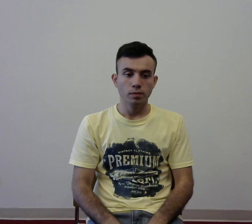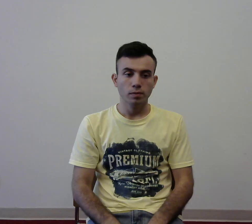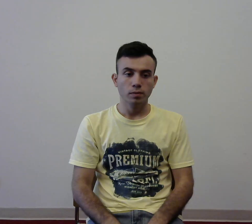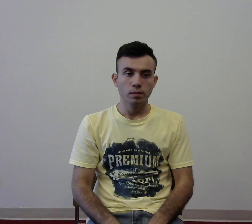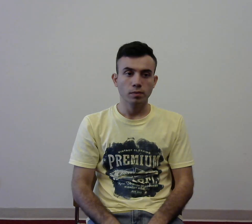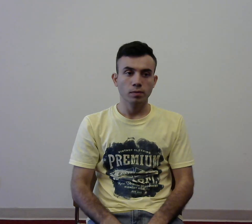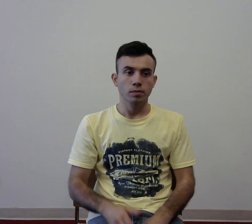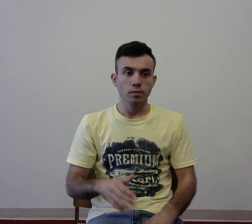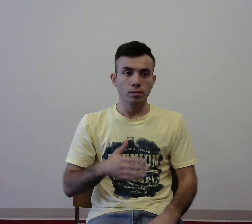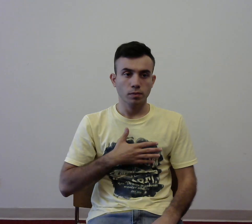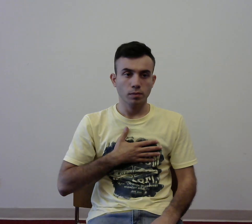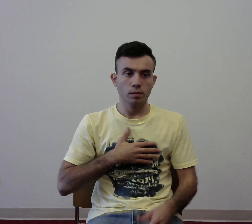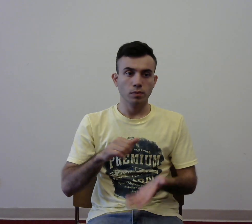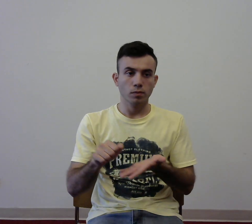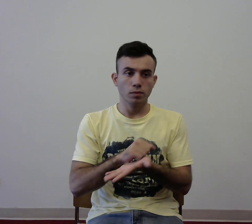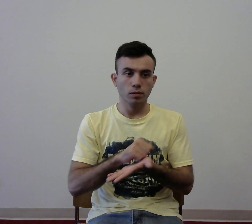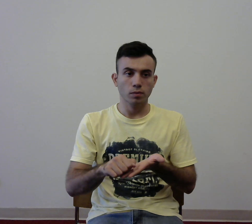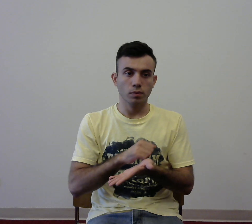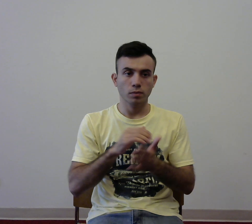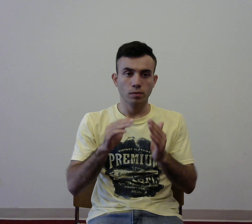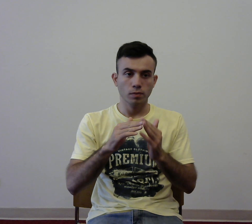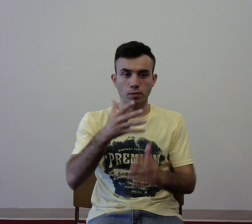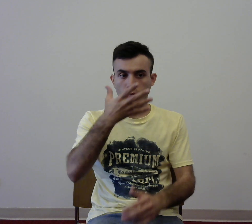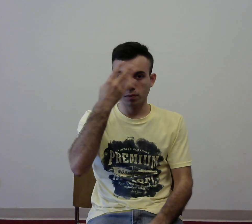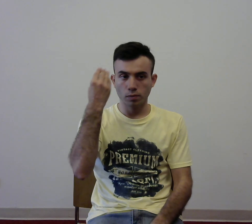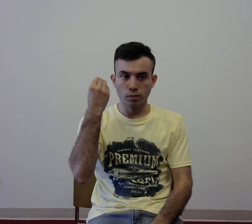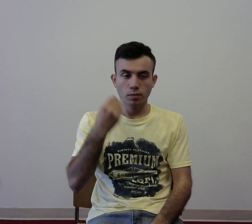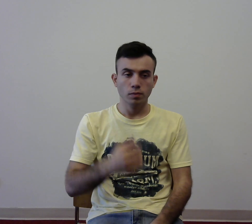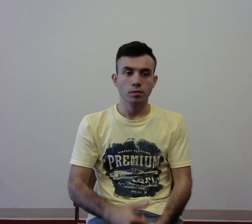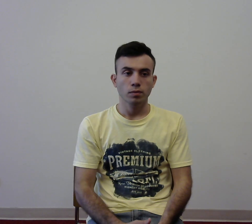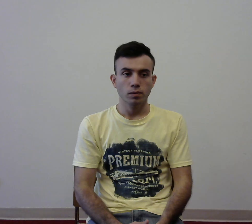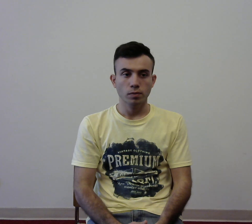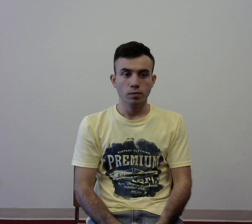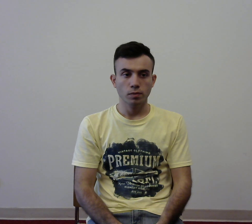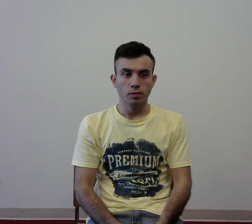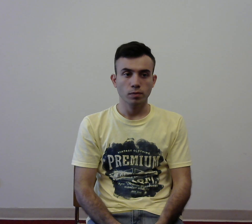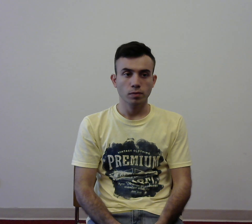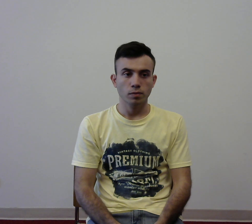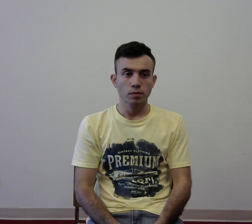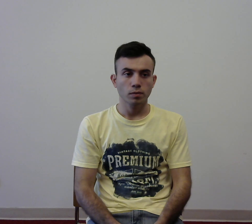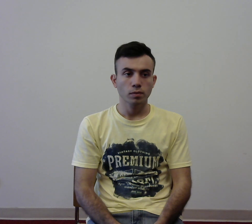Mən sənədlərimi evdə unutmuşam